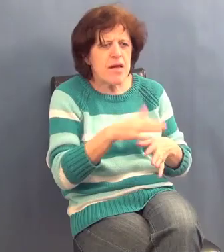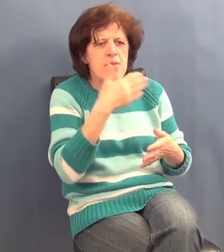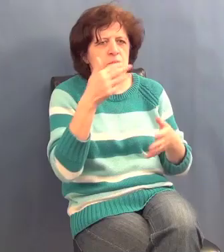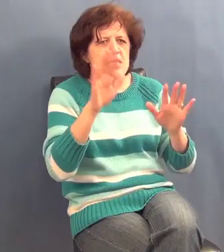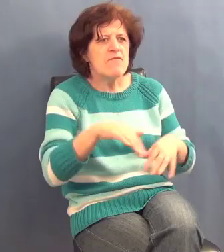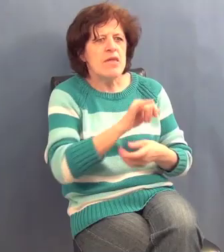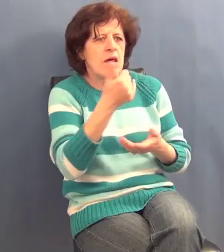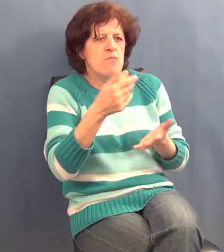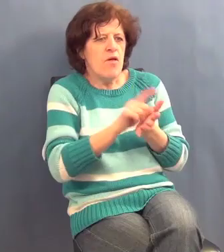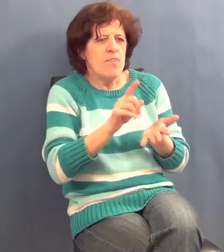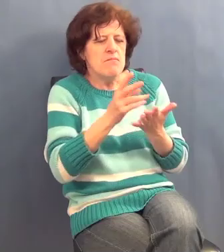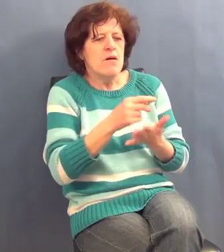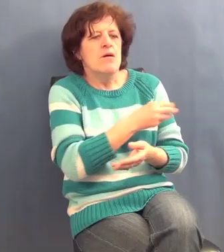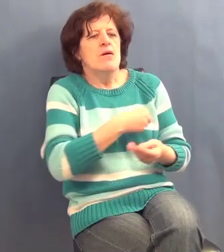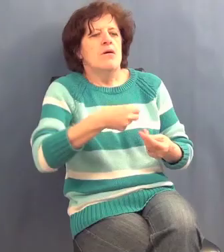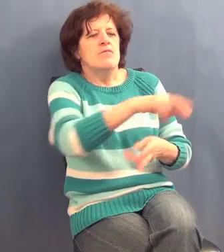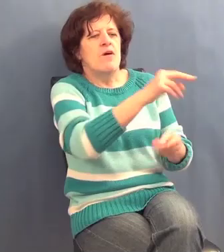Nie ma zezwolenia, nie rozliczy podatku - oddał więc pieniądze.